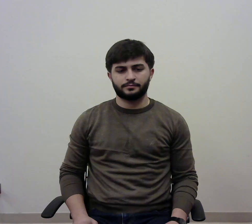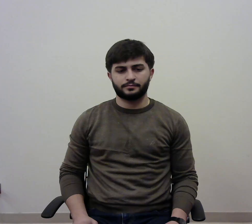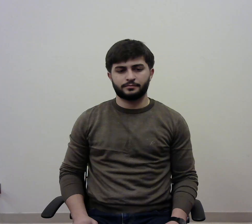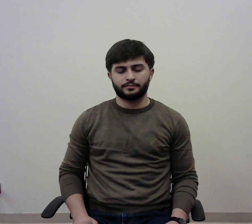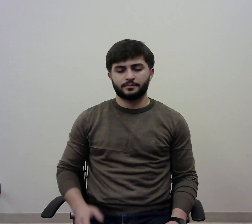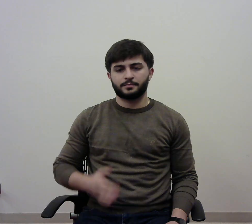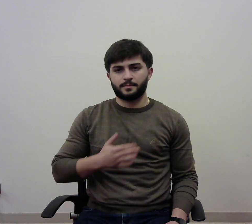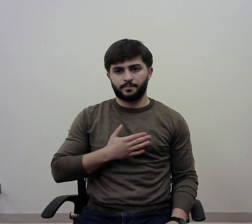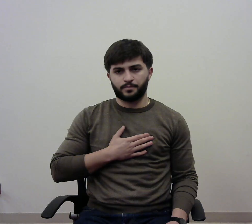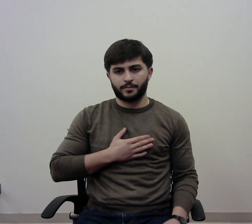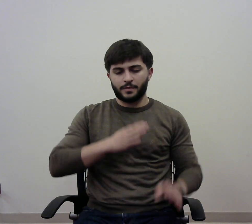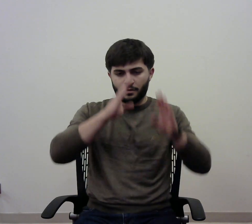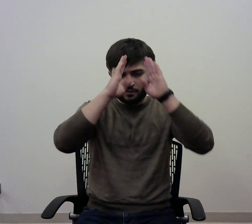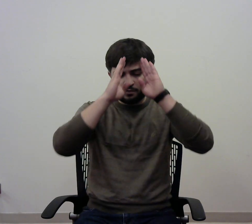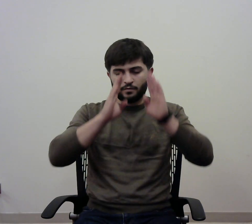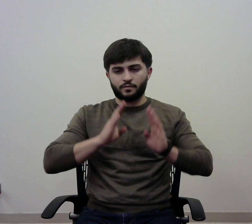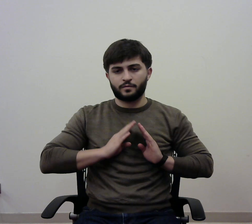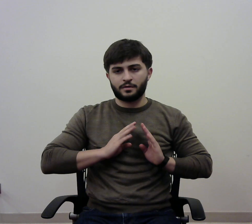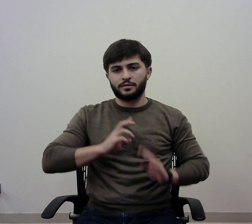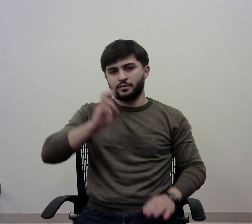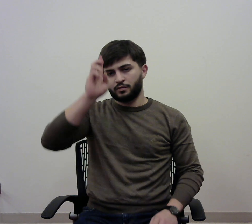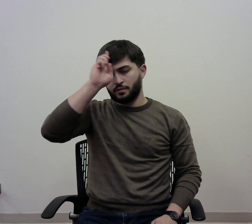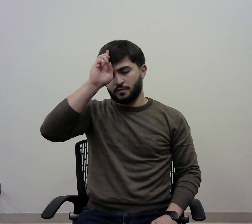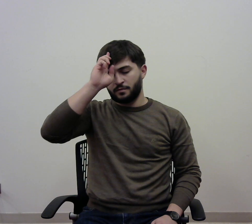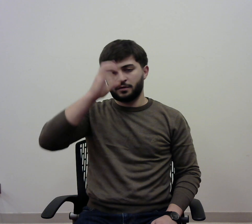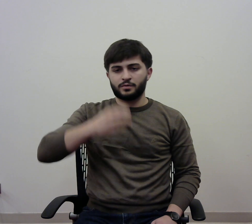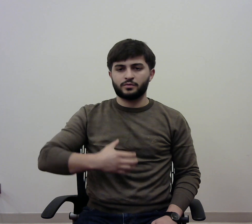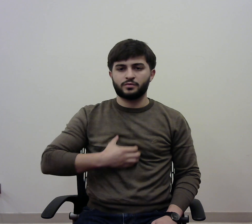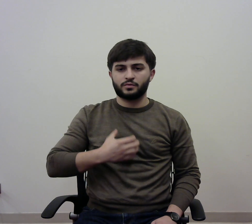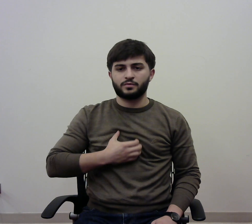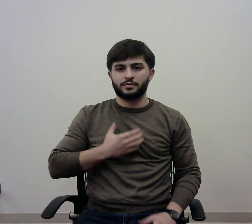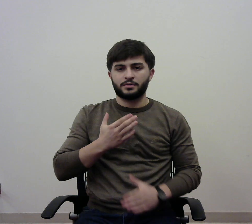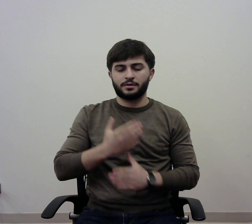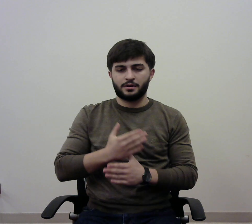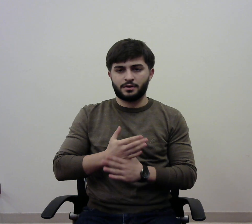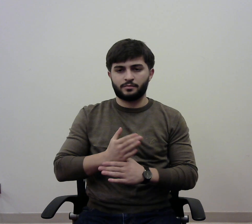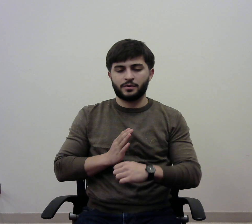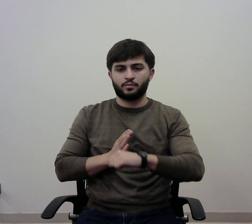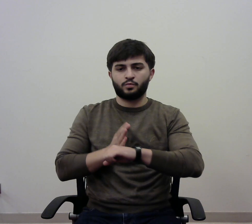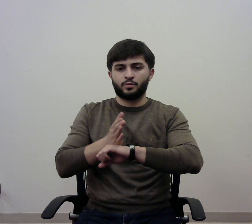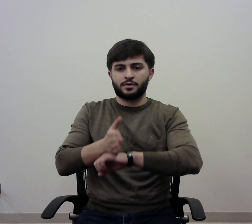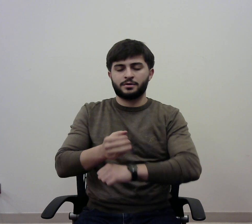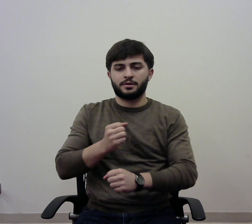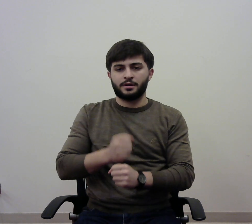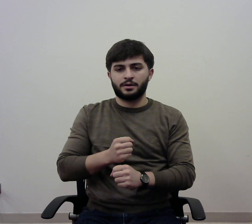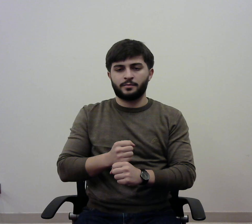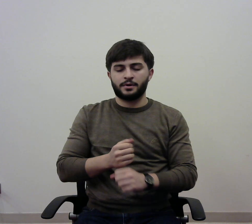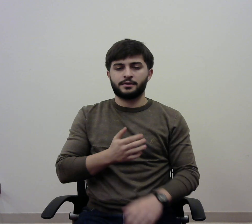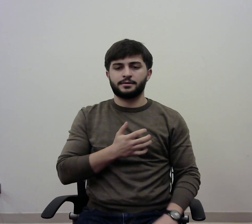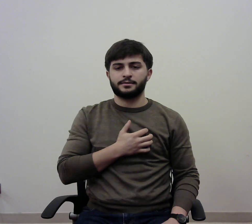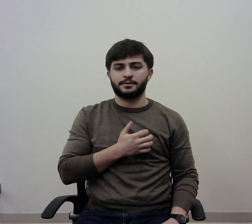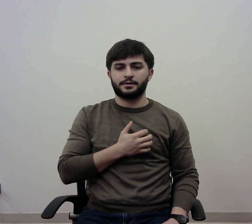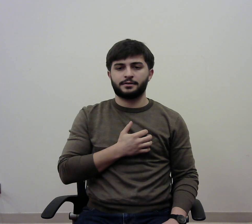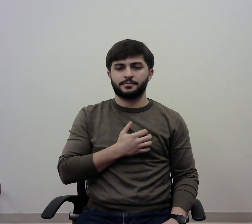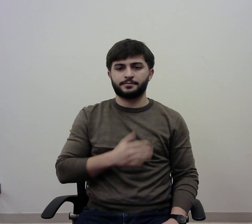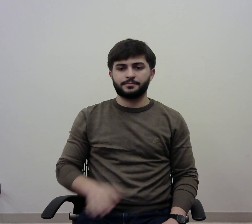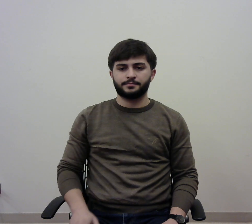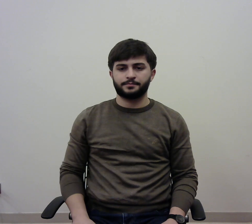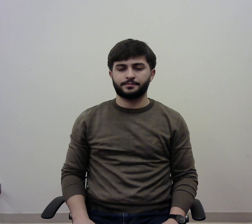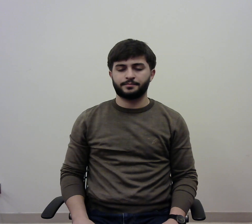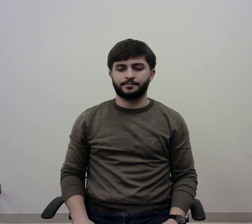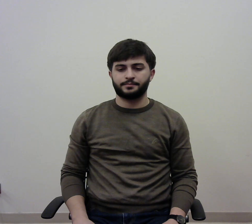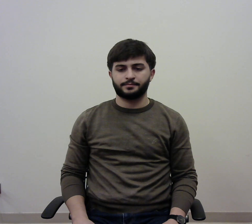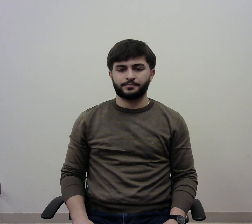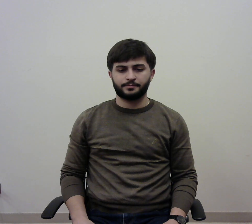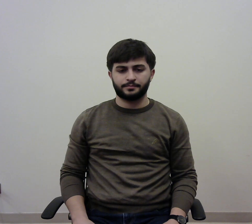Mən ünvanlı dövlət sosial yardımına müraciət etmək istəyirəm